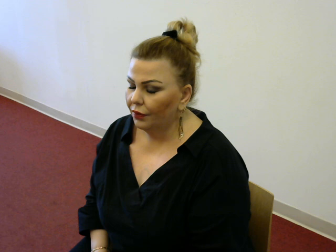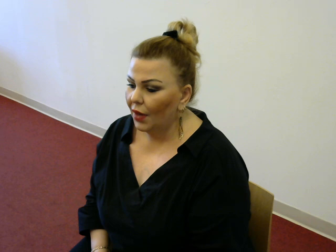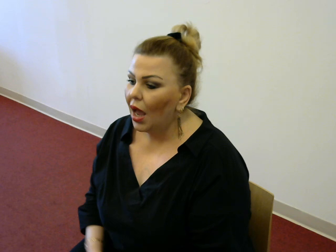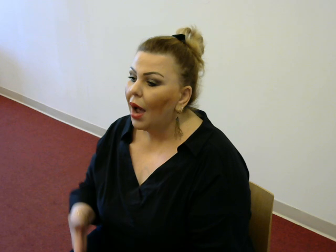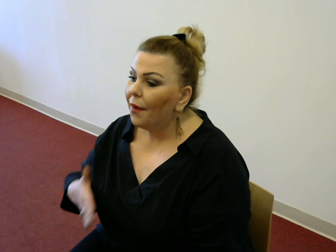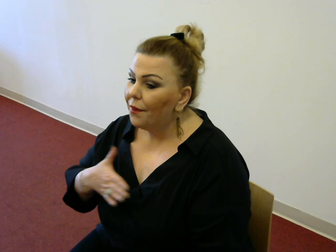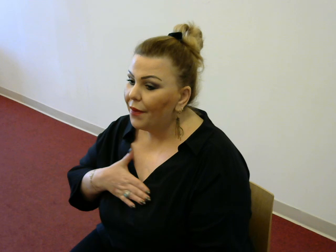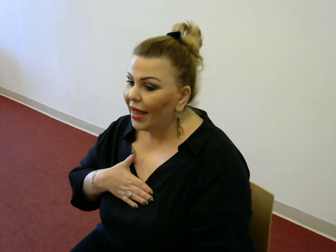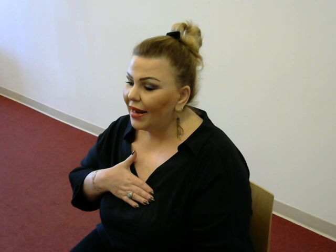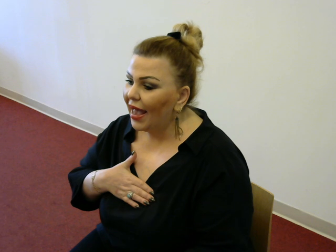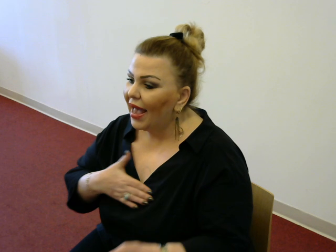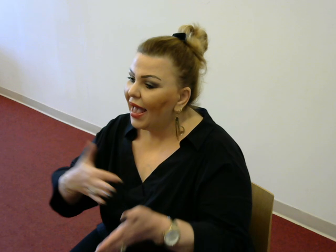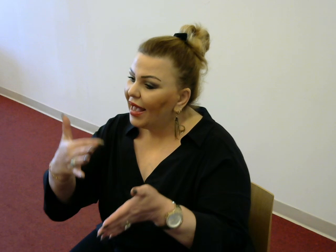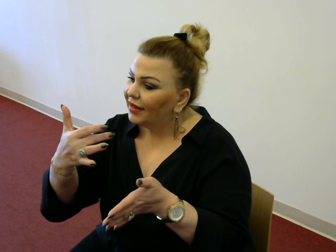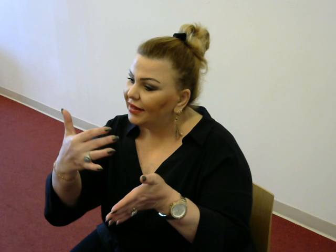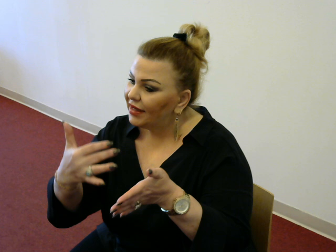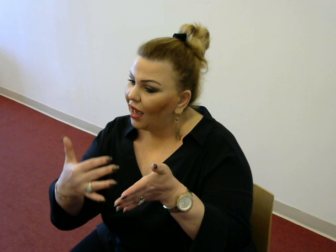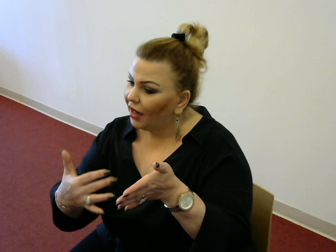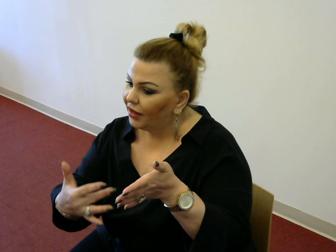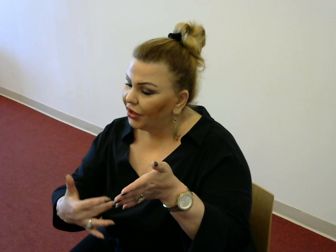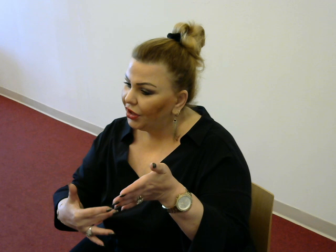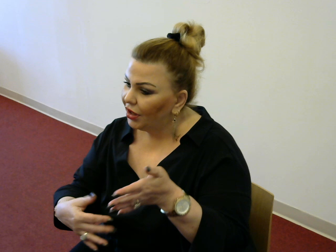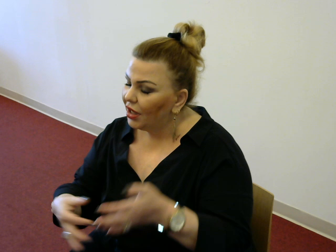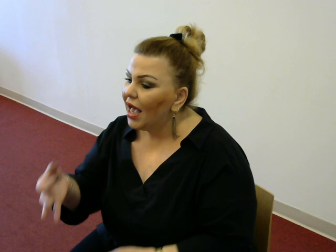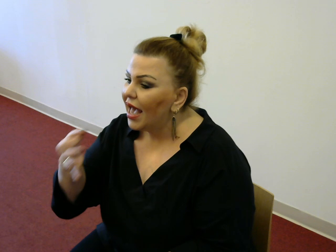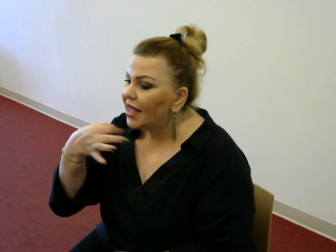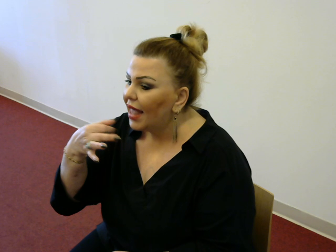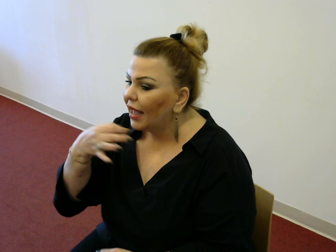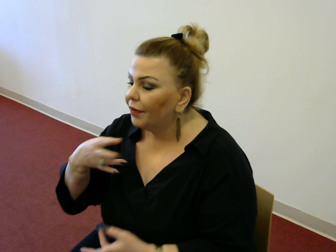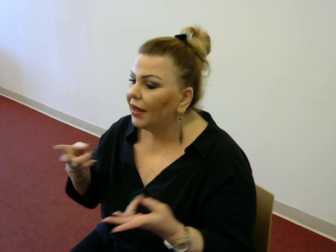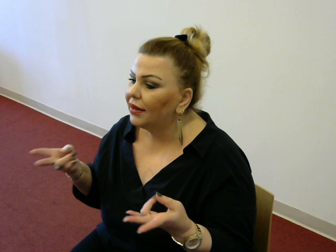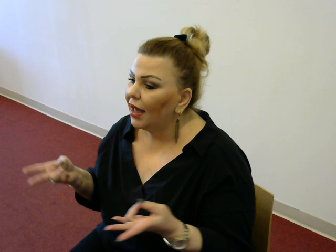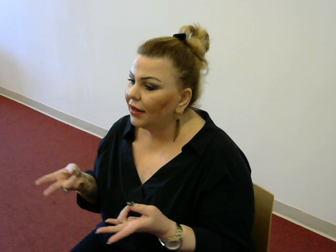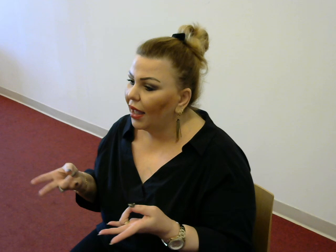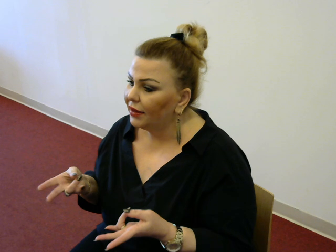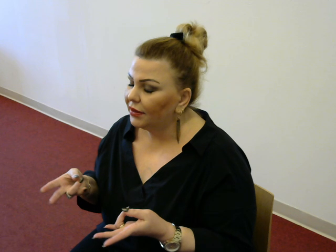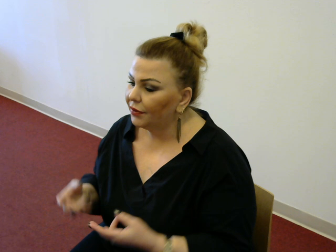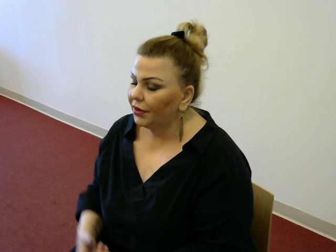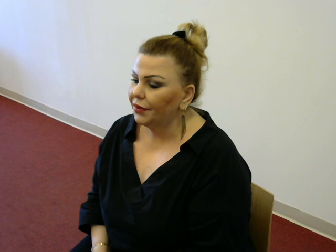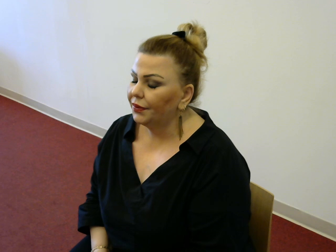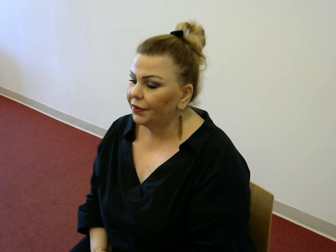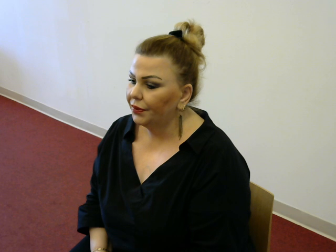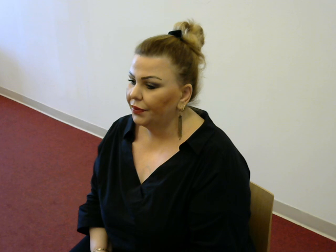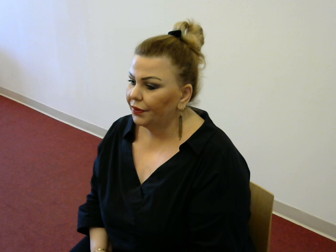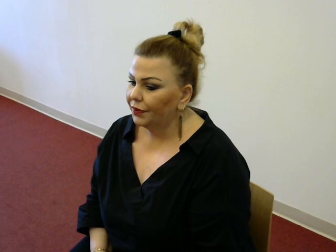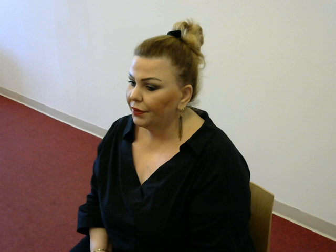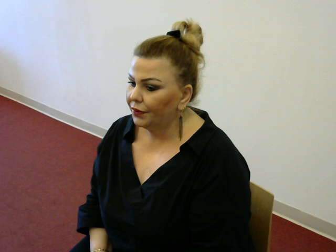Mənə siyahıdakı dərmanlar lazımdır